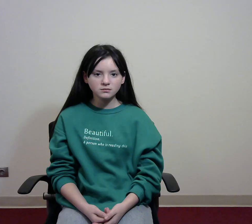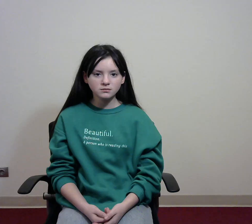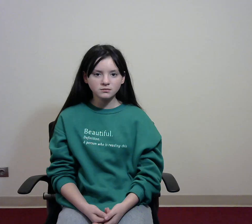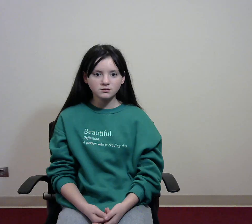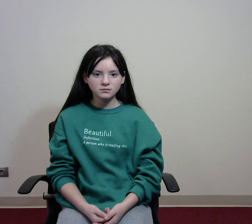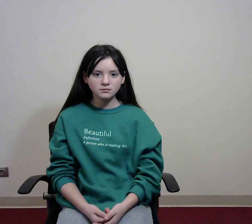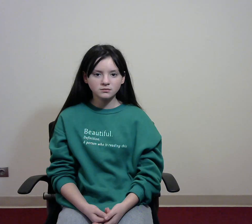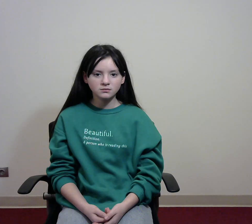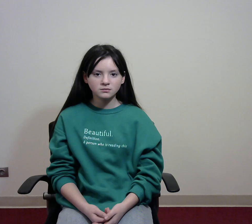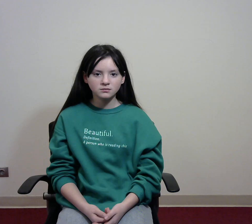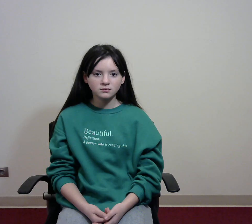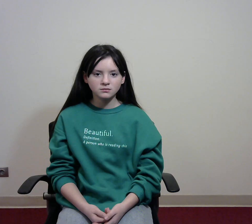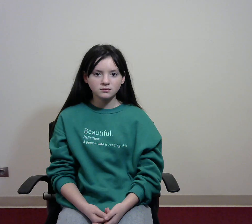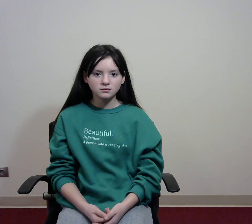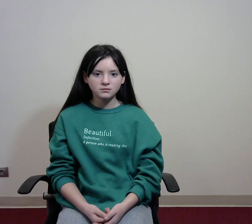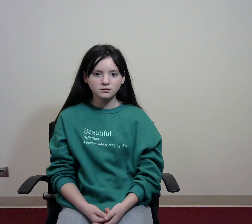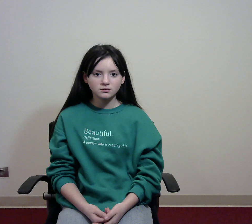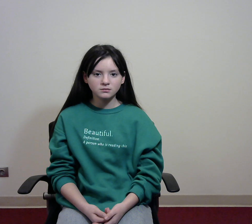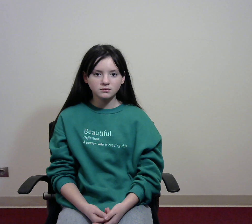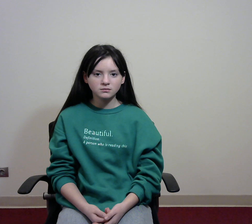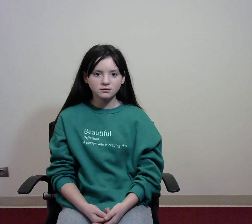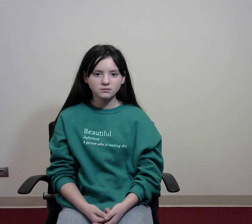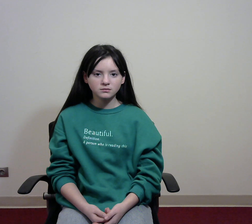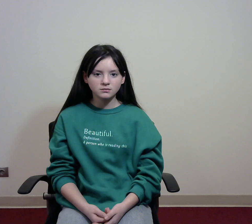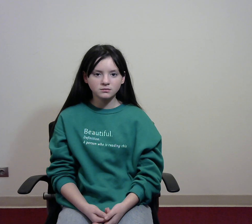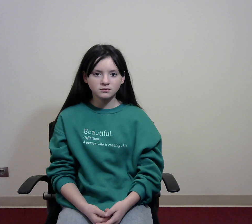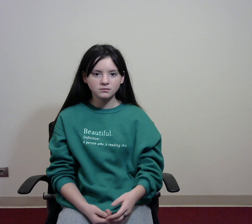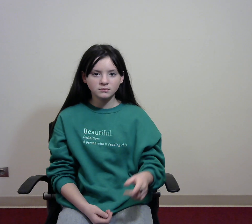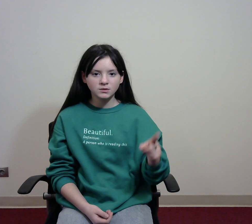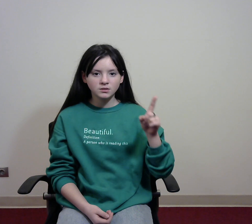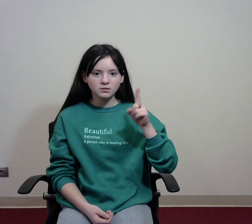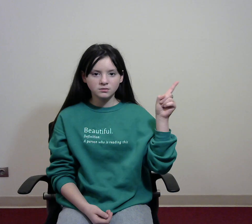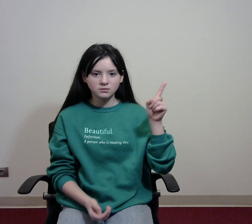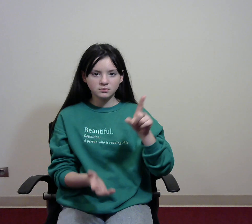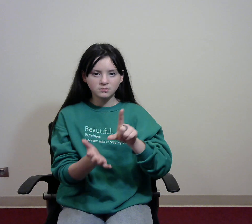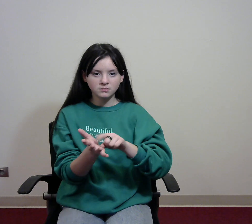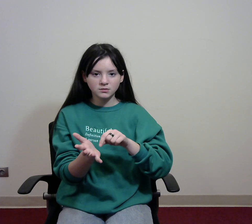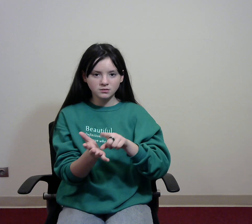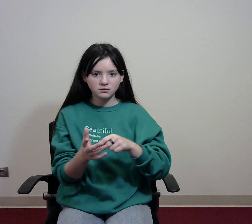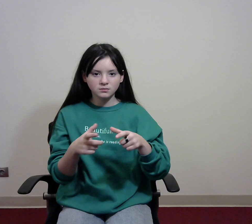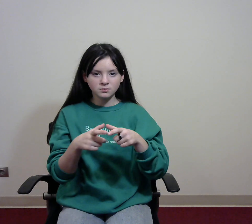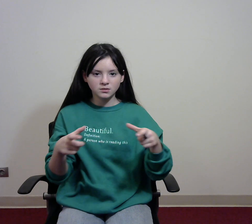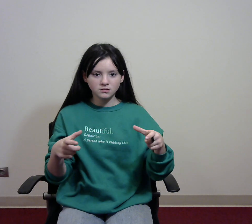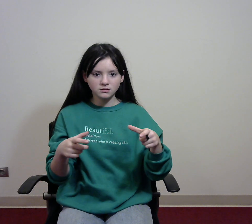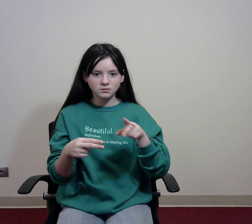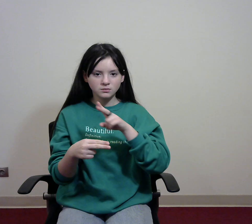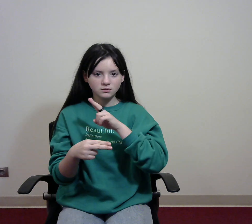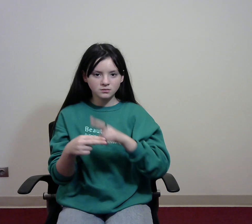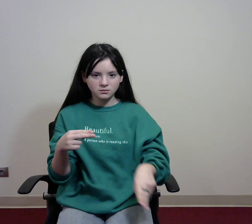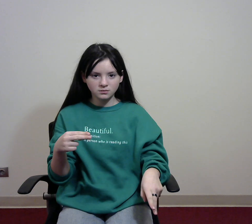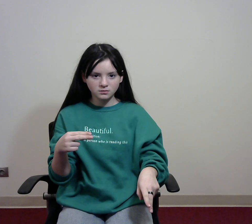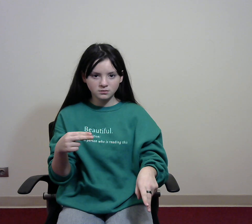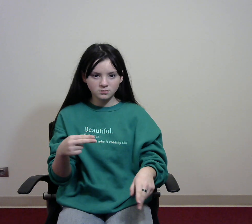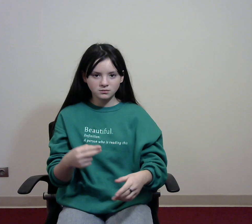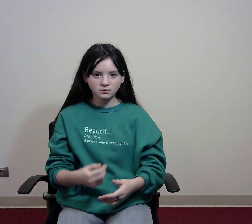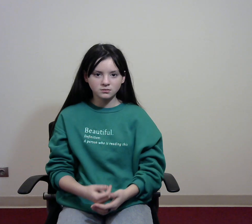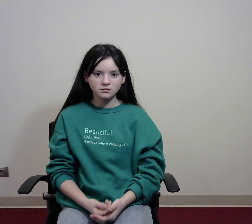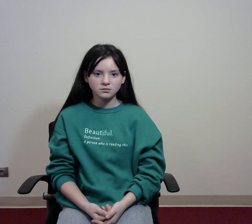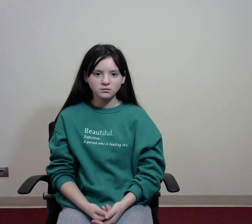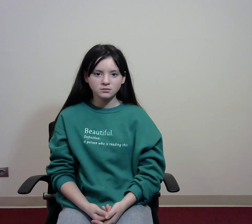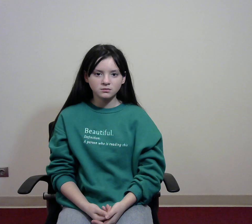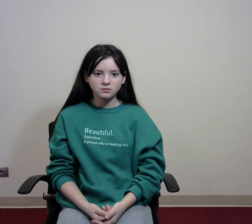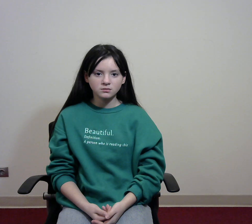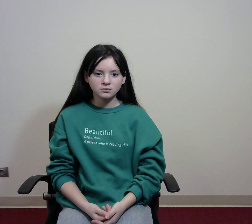O pensiya kartını itirib